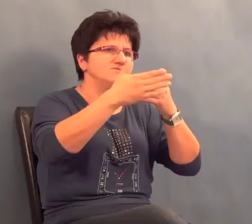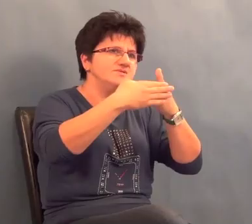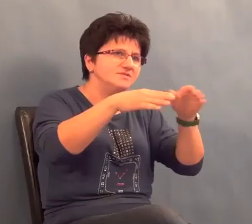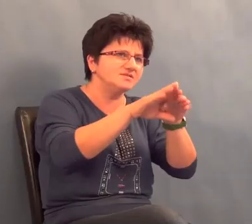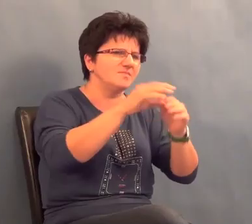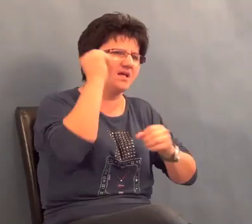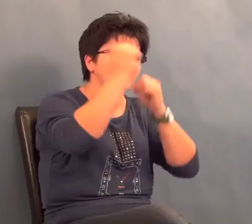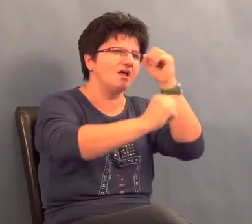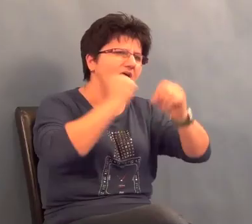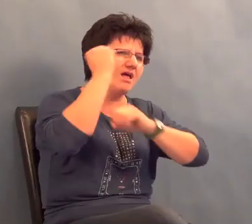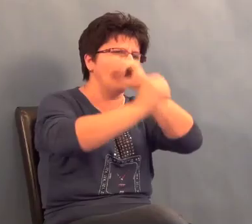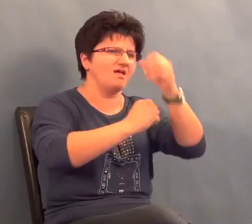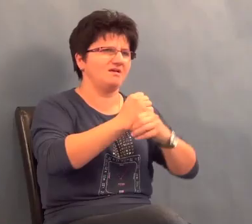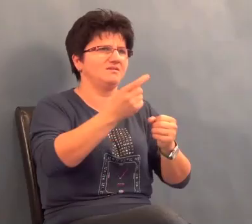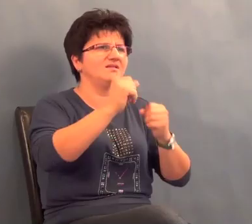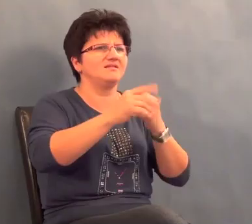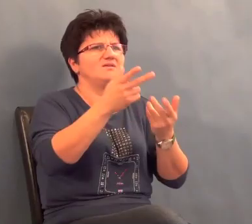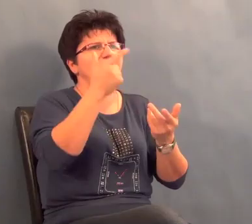Walą w drzwi, ale nic z tego, ktoś jest w środku.